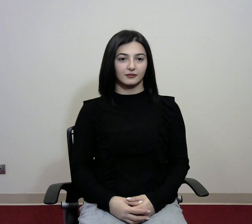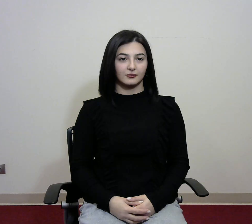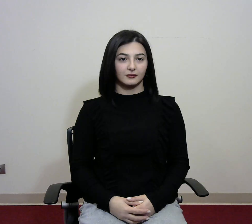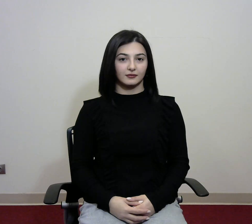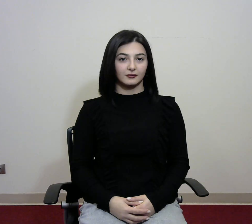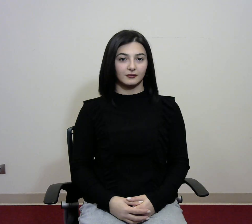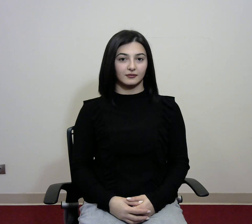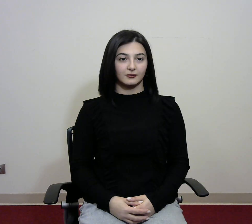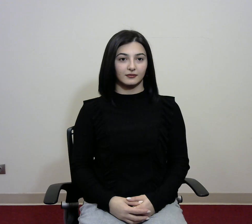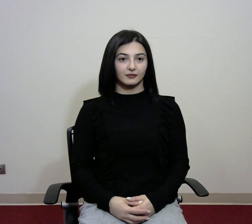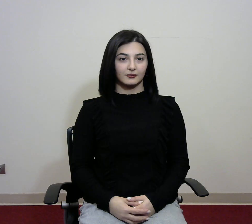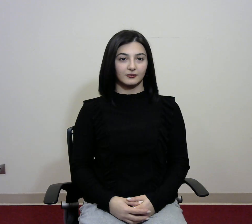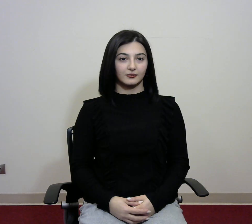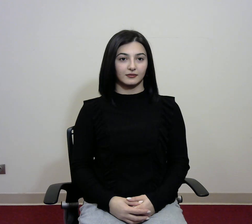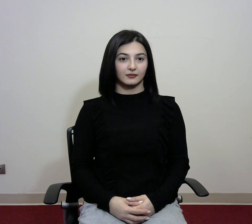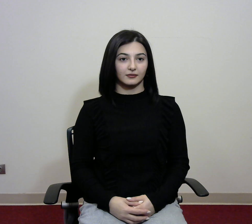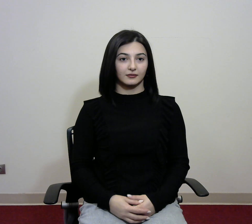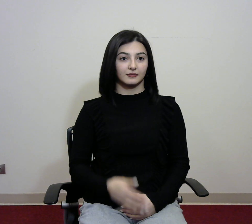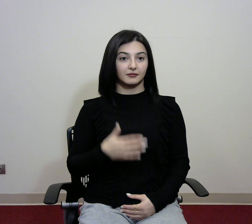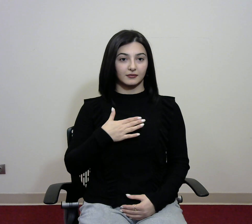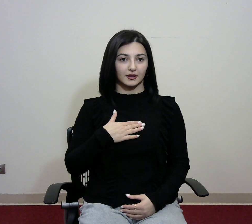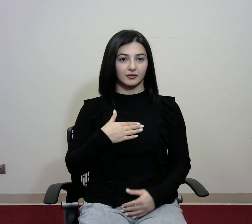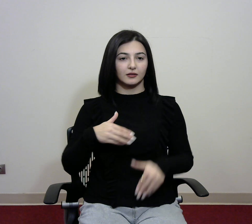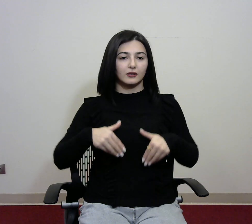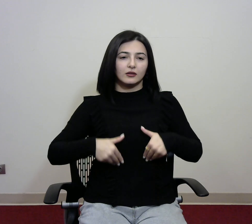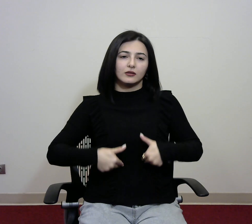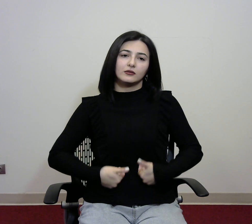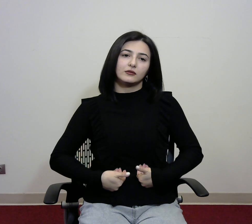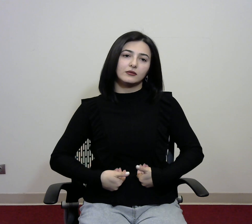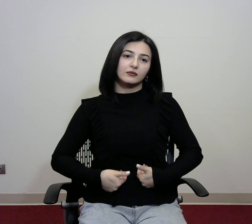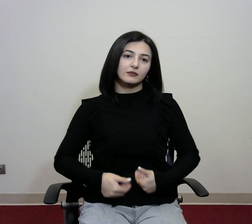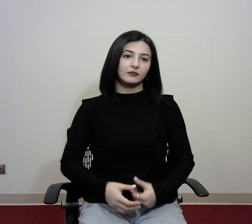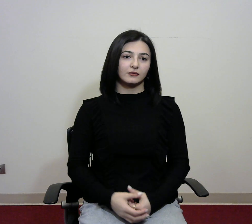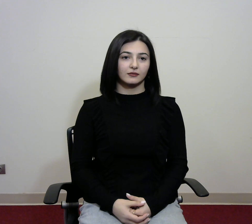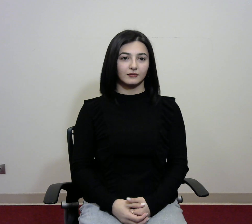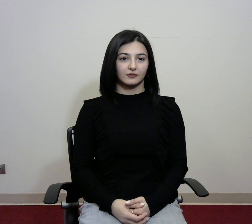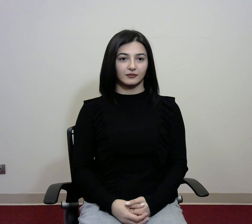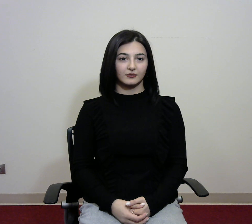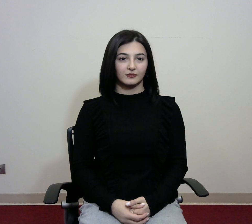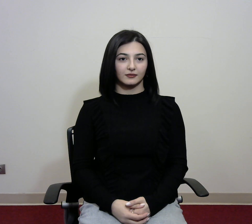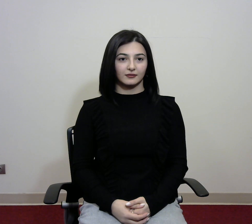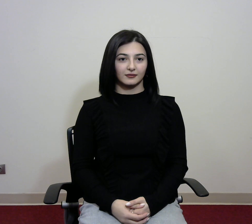Mən acmışam